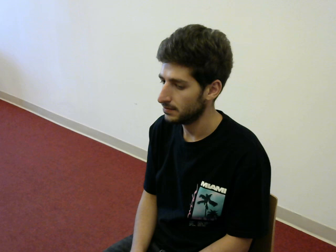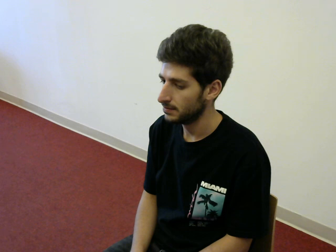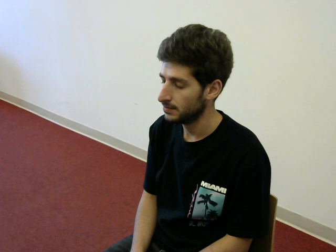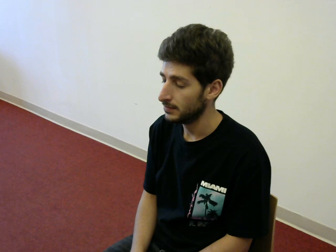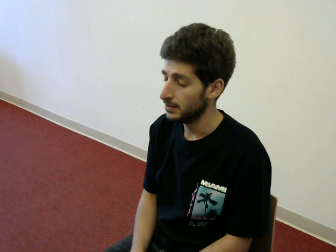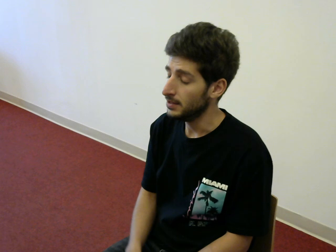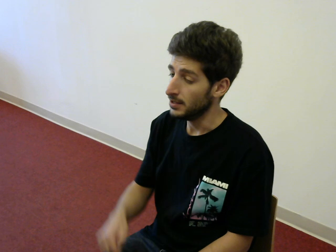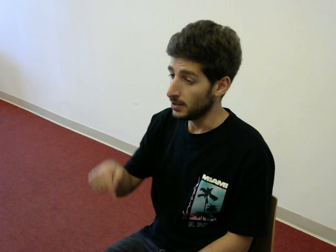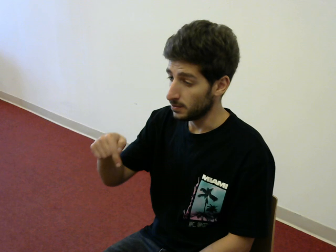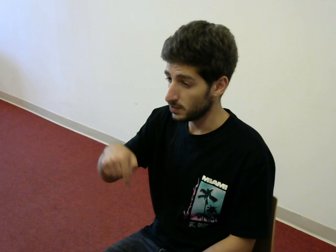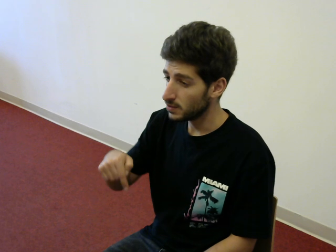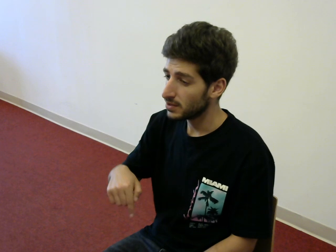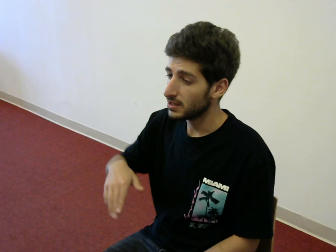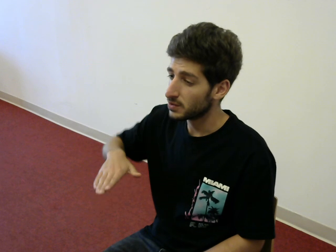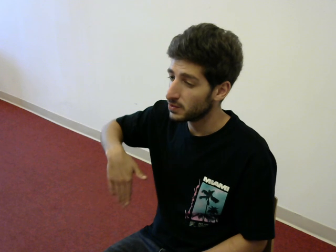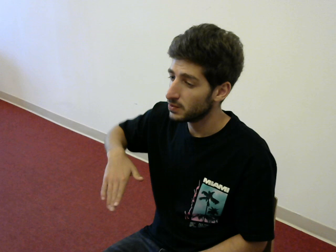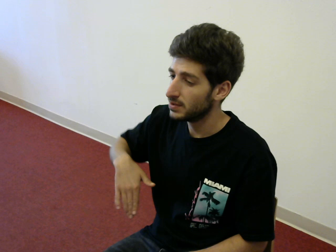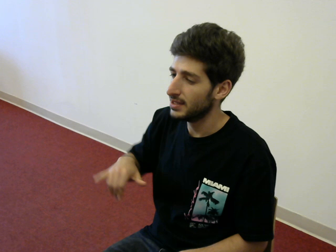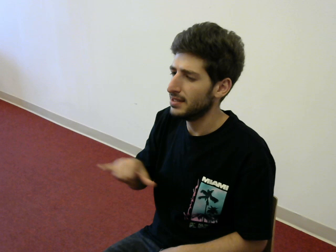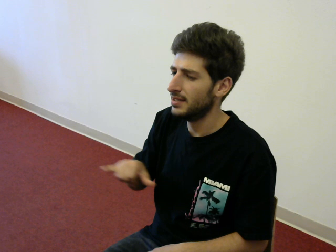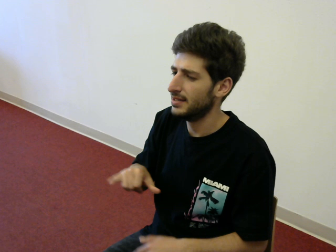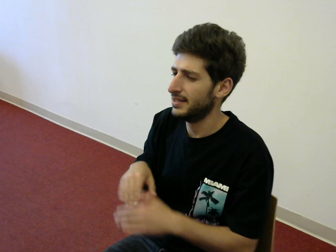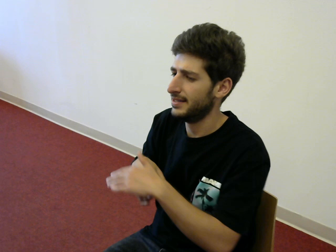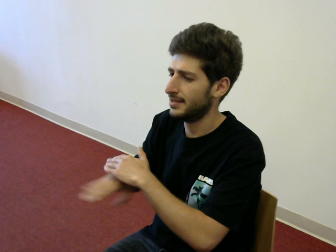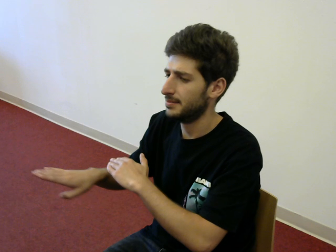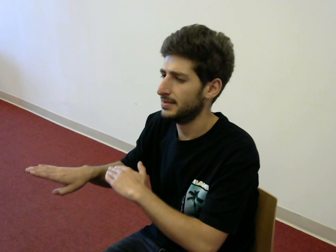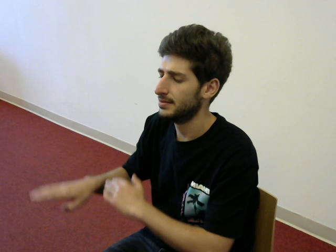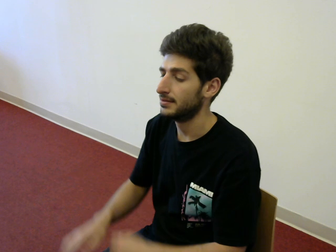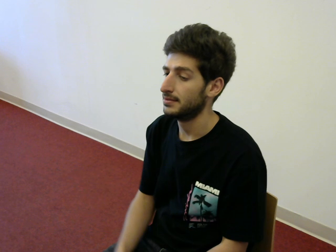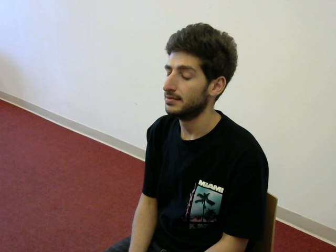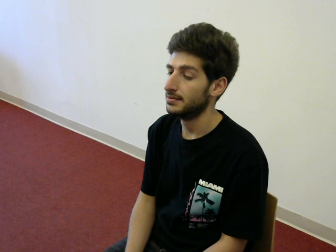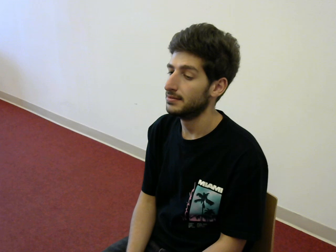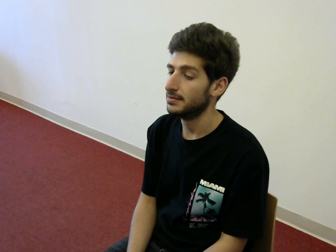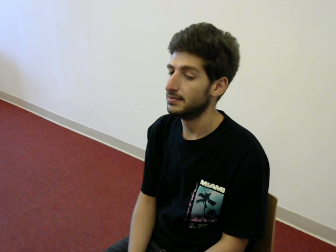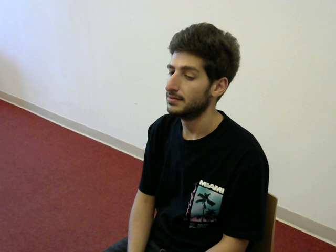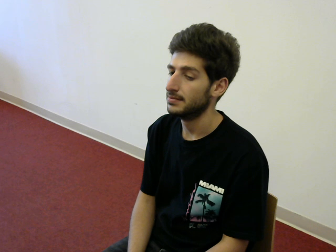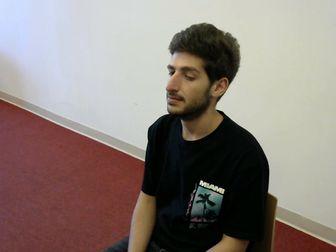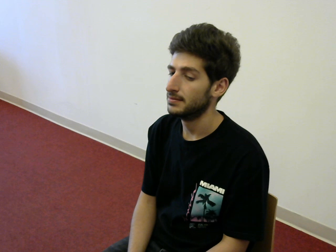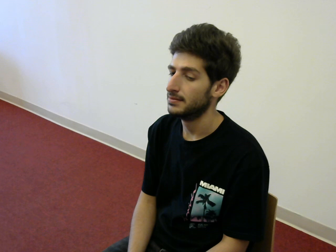Burdan sonra hara getməliyəm?